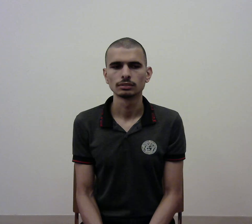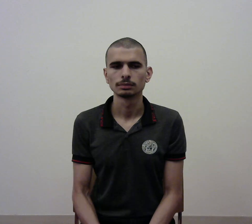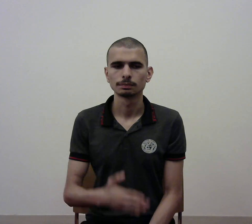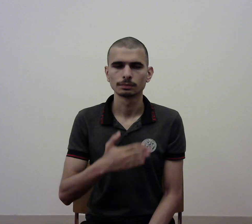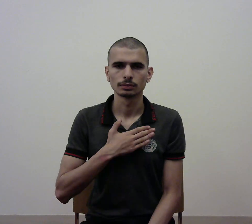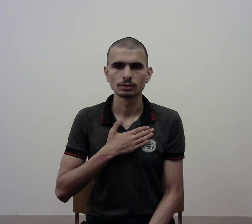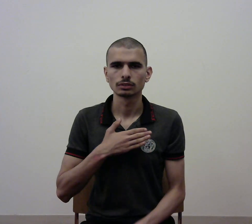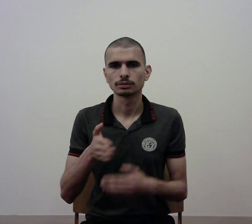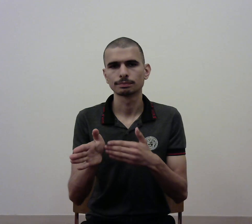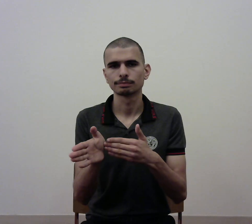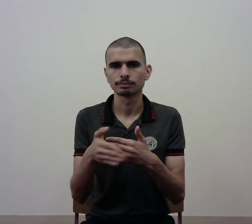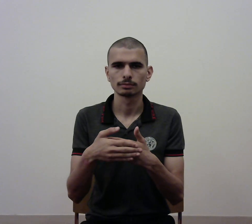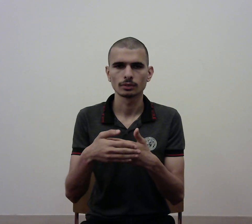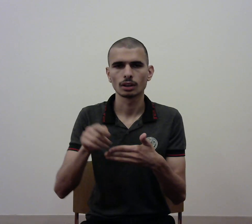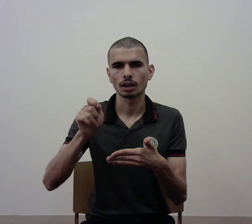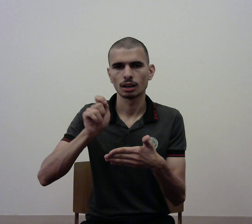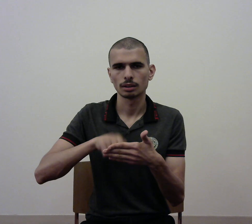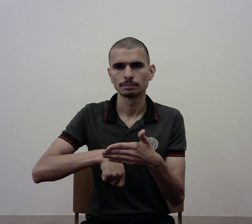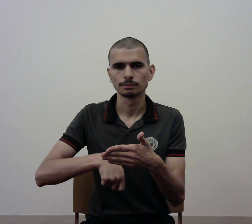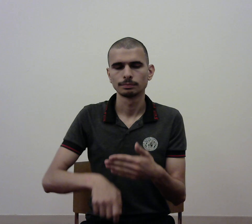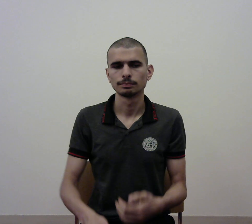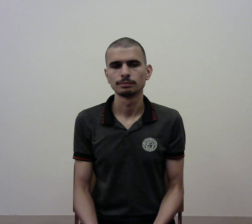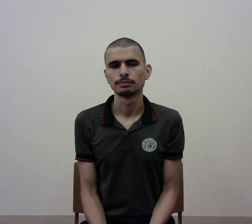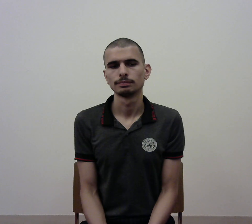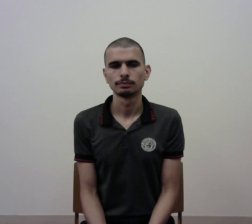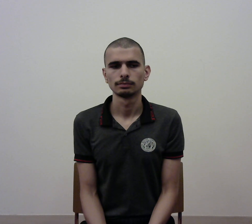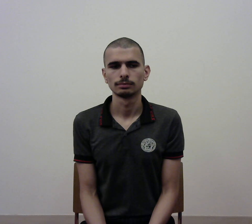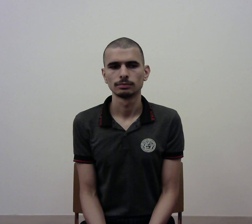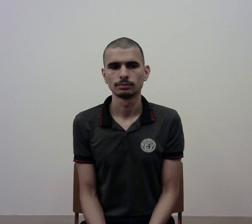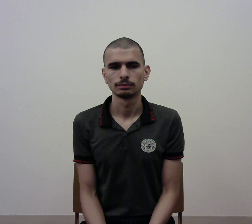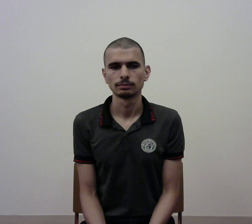Bizim qapımız bağlıdır